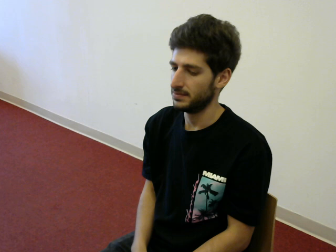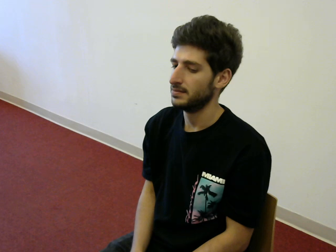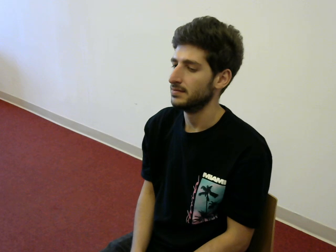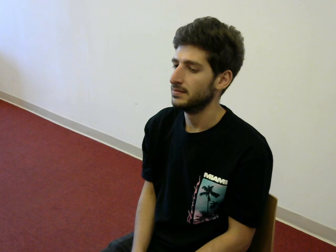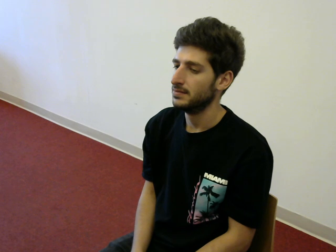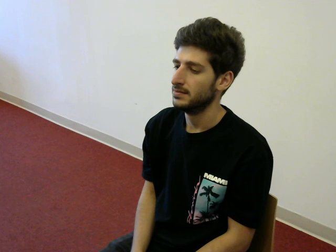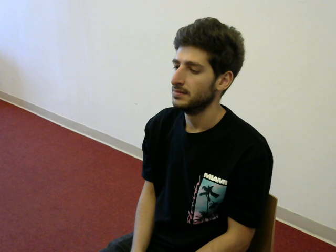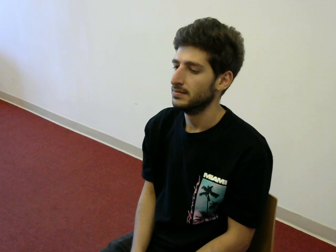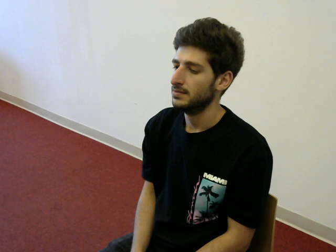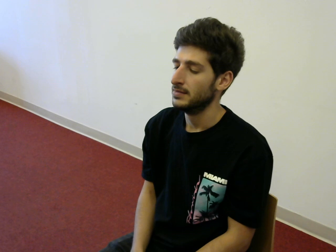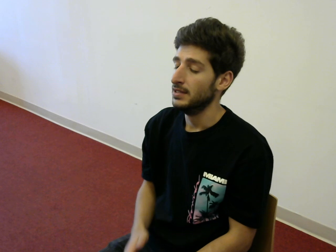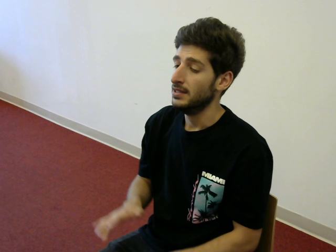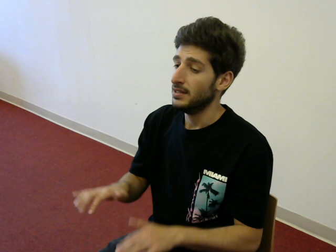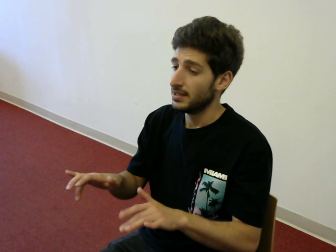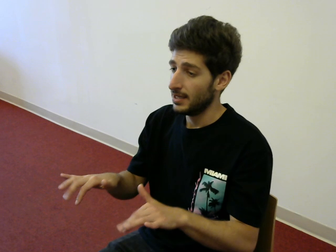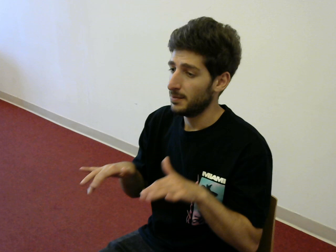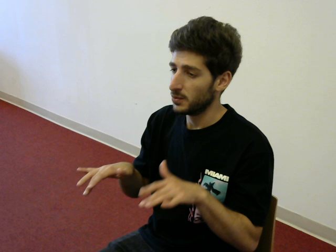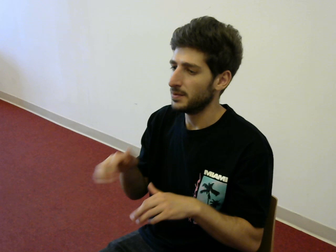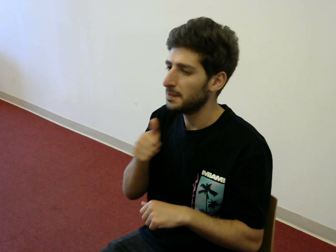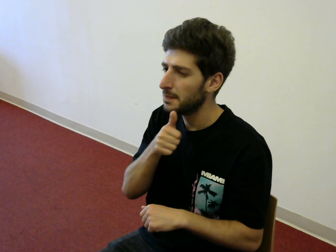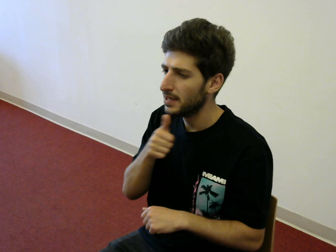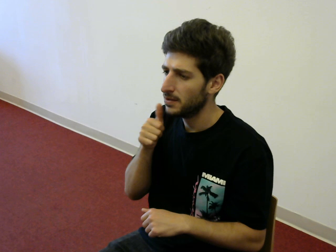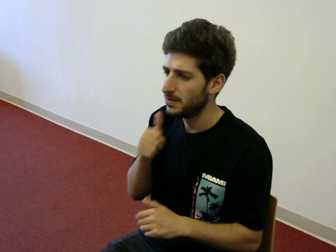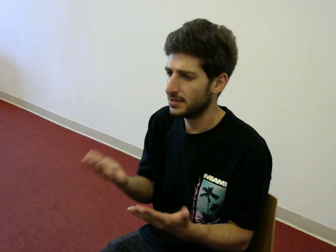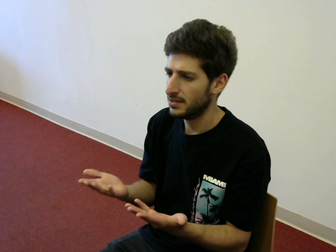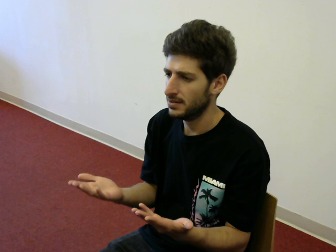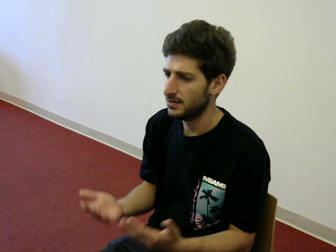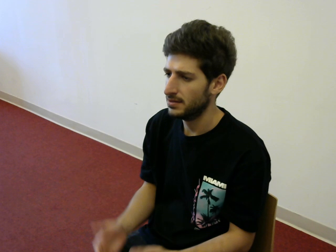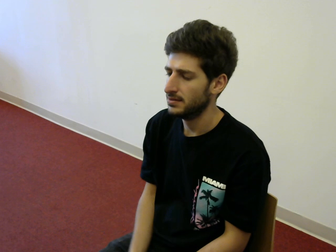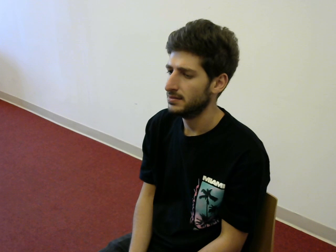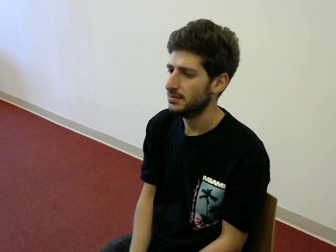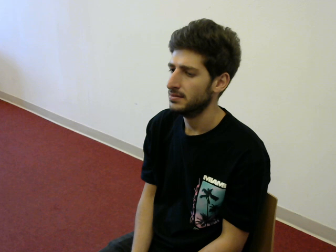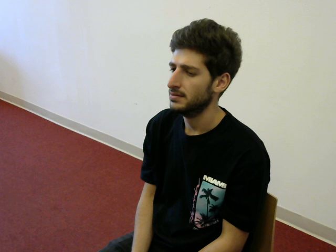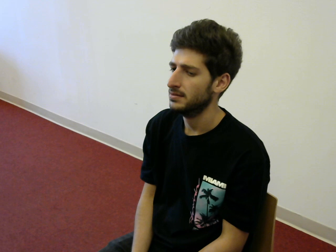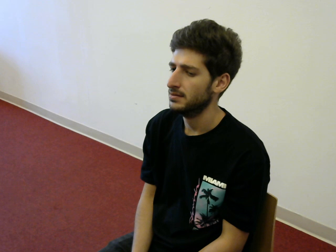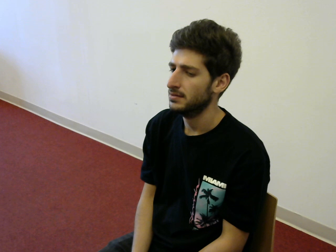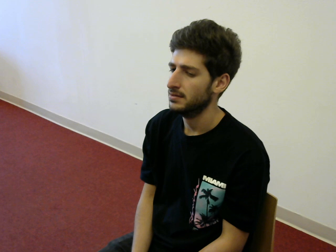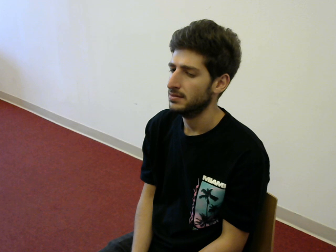Kompüterin parolu nədir?